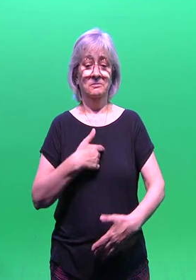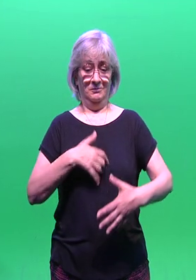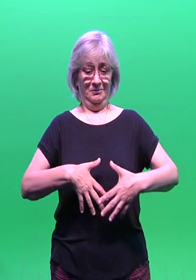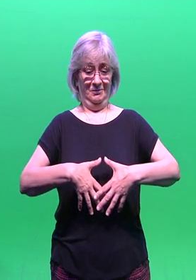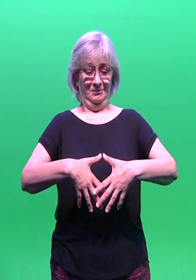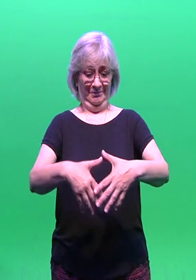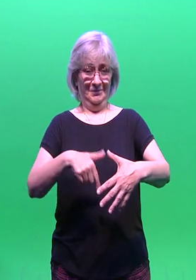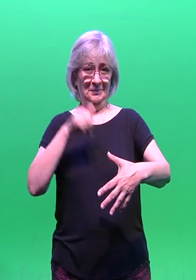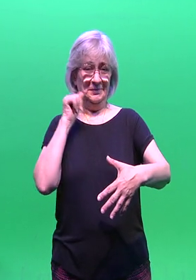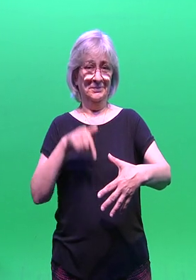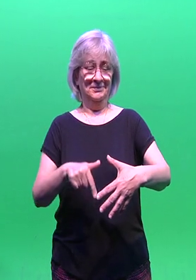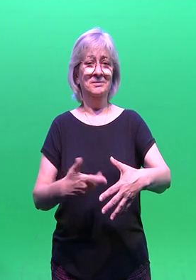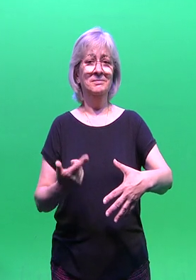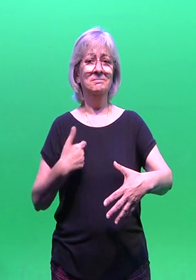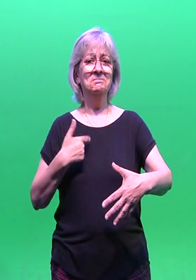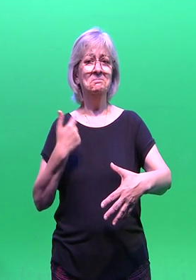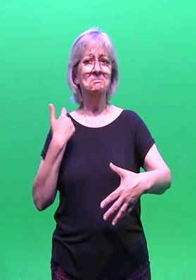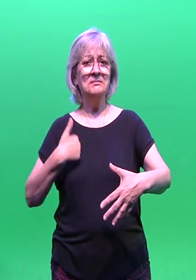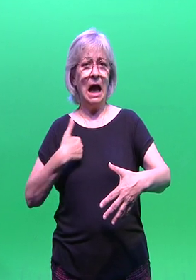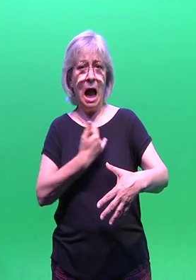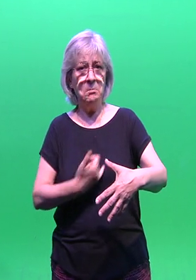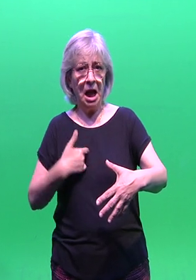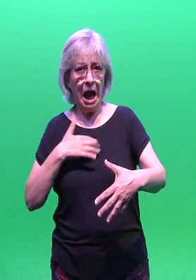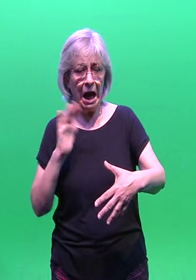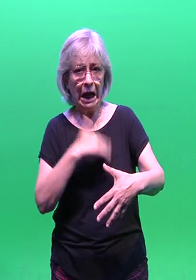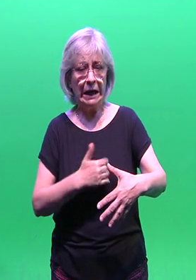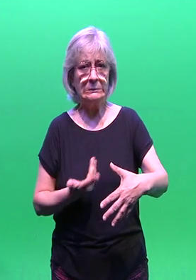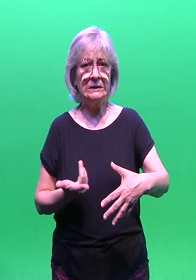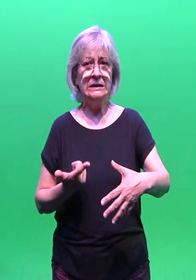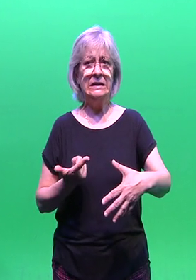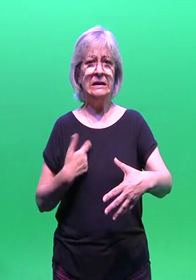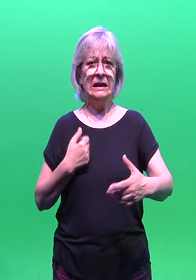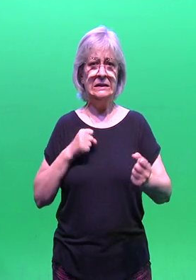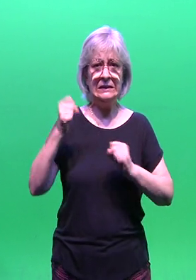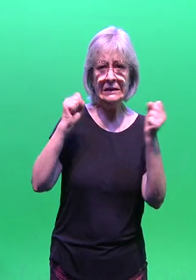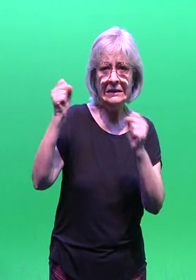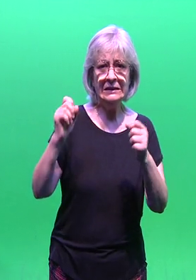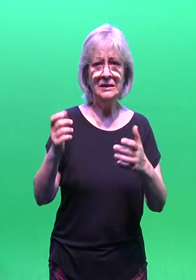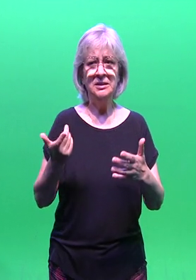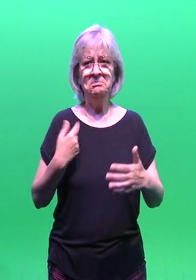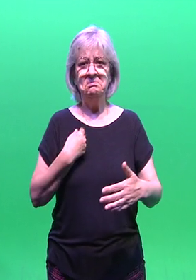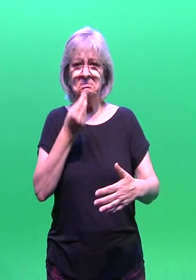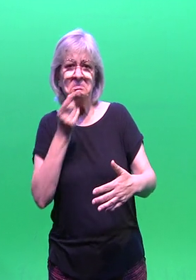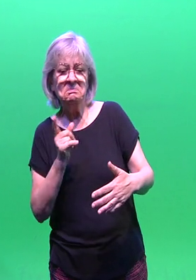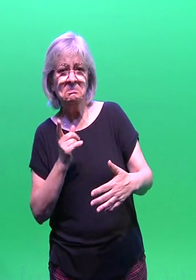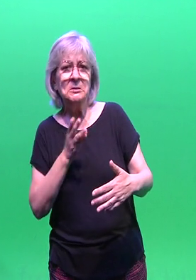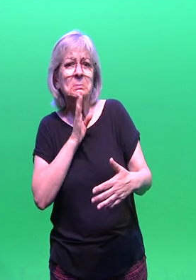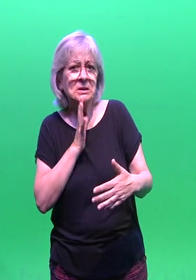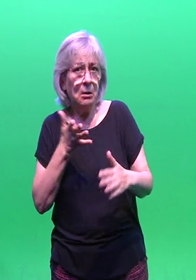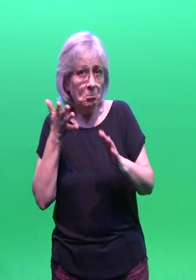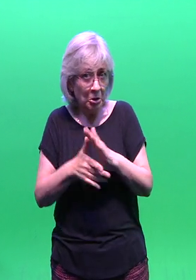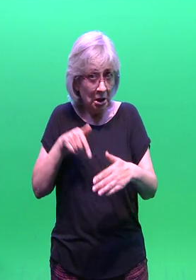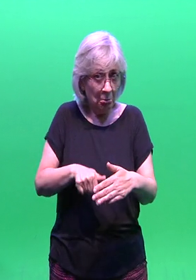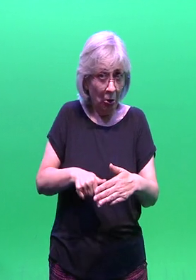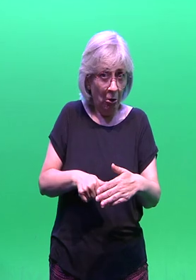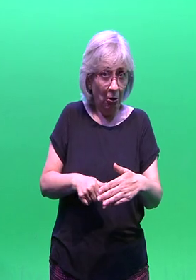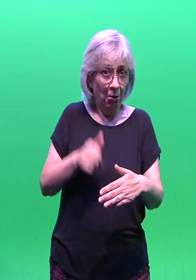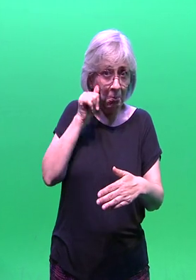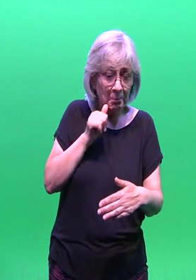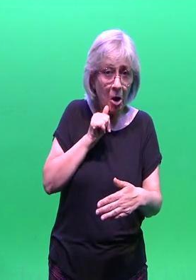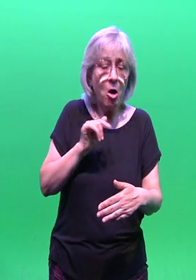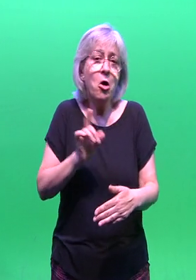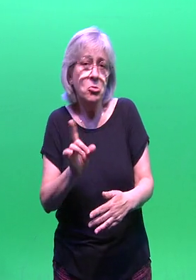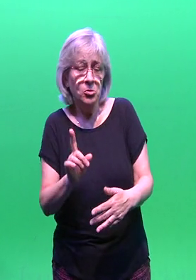Estic embarassada i no tinc gana, estic estressada i no tinc gana, què em passa? És per l'embaràs o no?